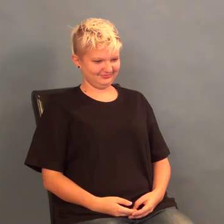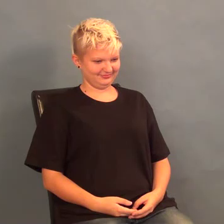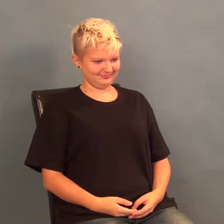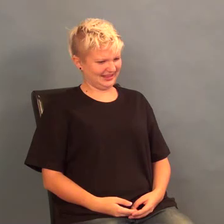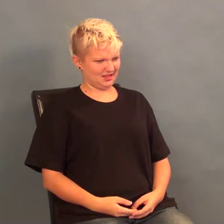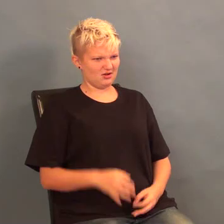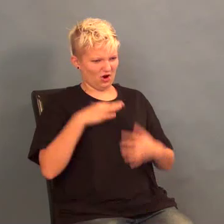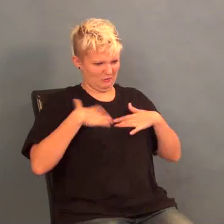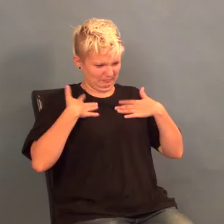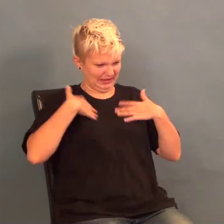Prysznic?